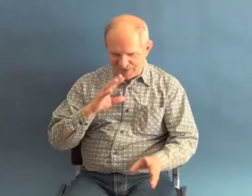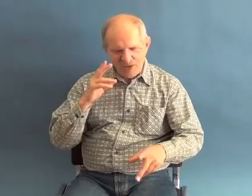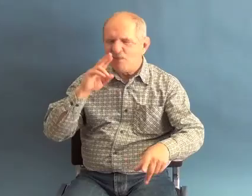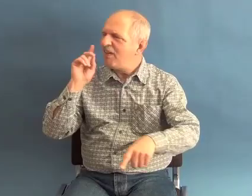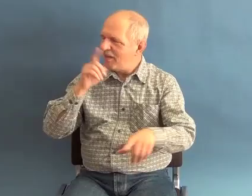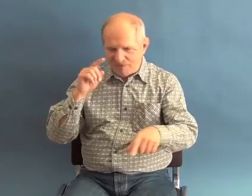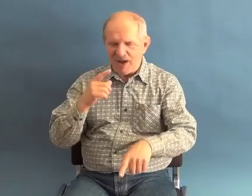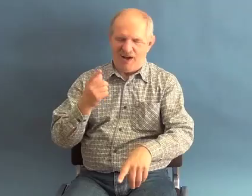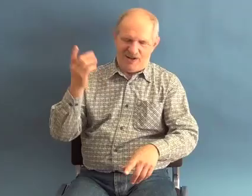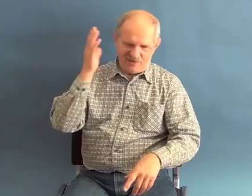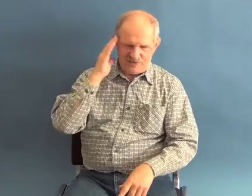Tak samo, wiem.